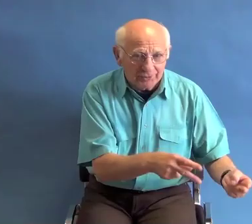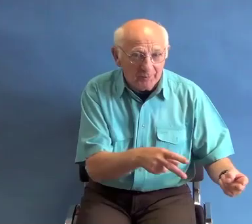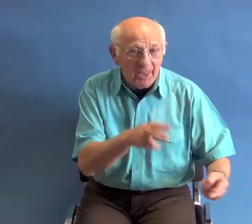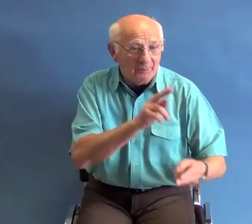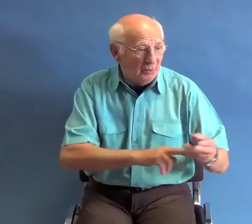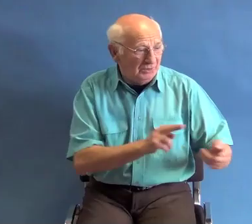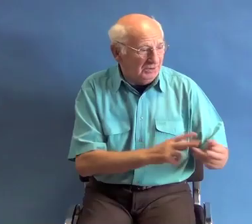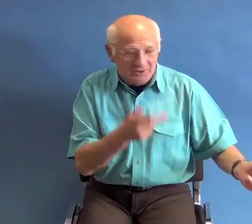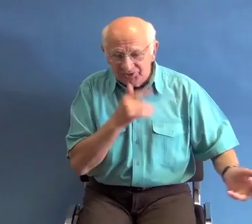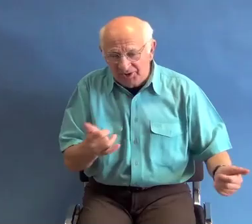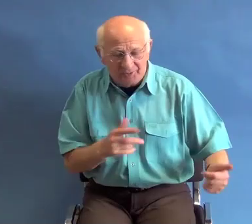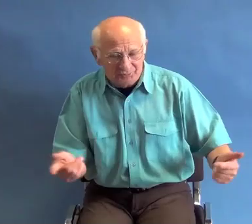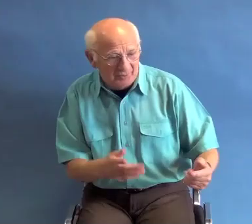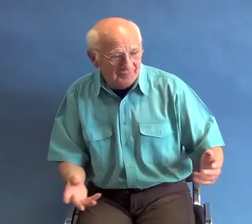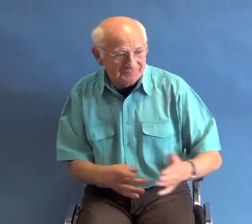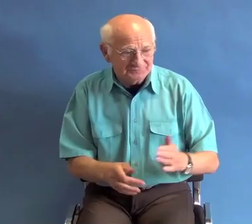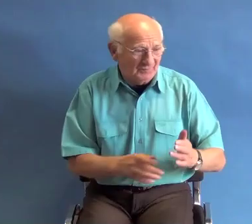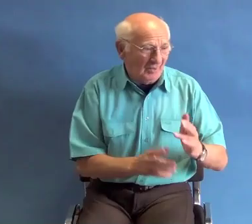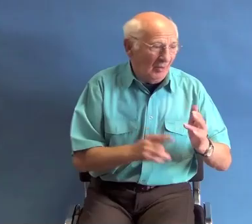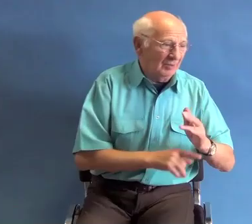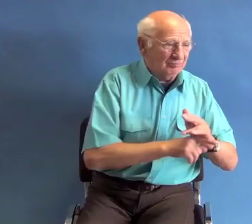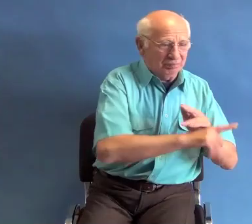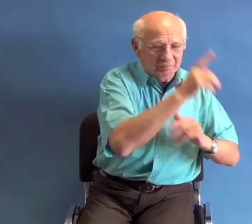Policjant nie wiedział co się dzieje, bo Charlie odszedł.